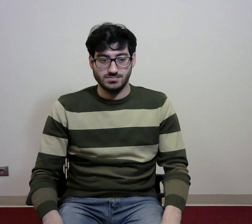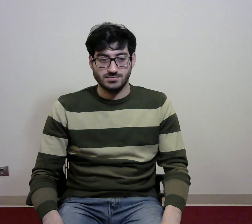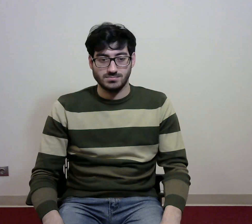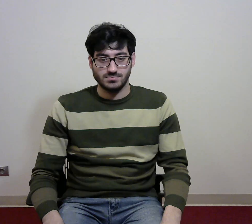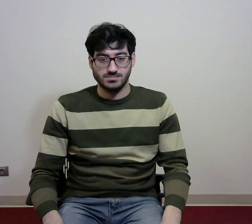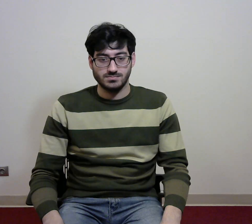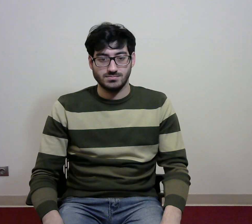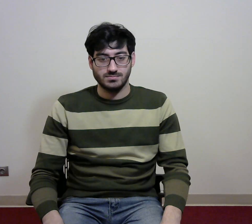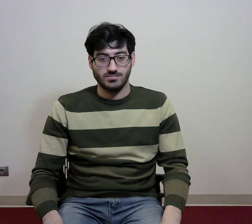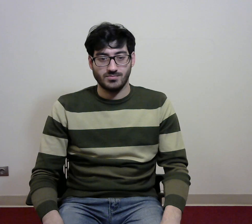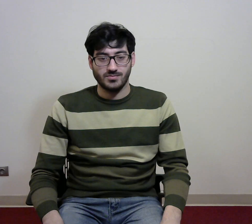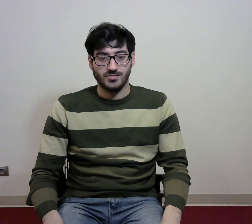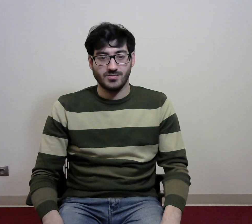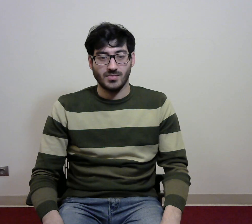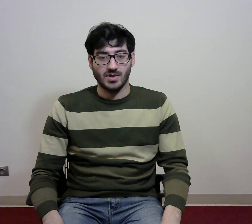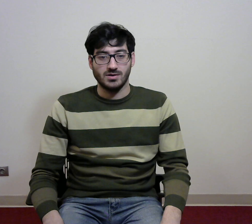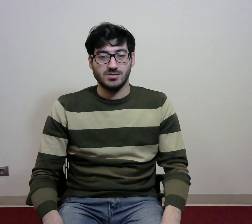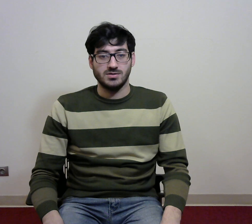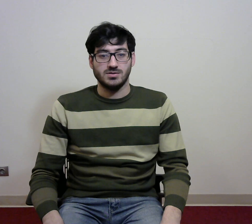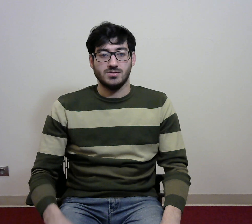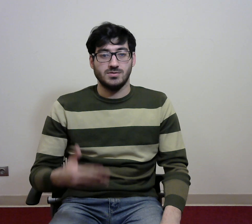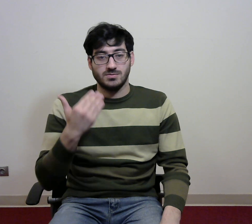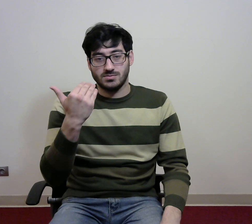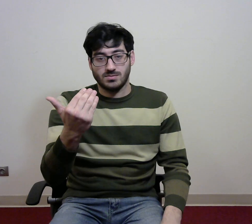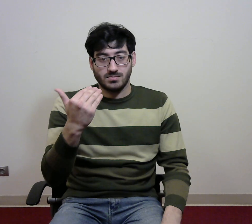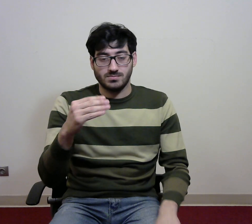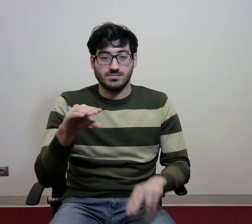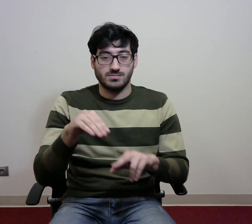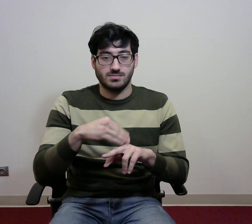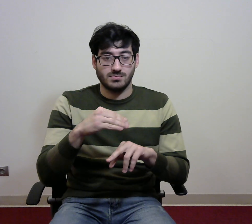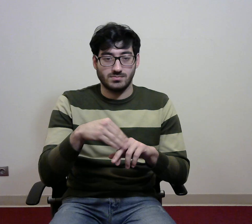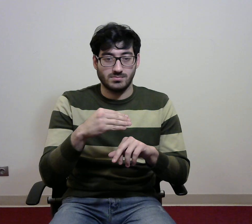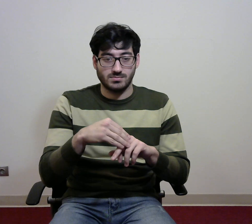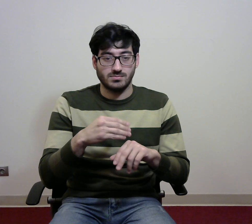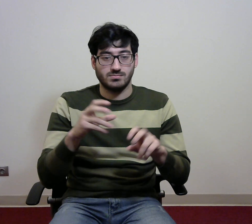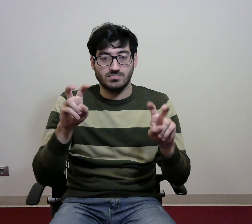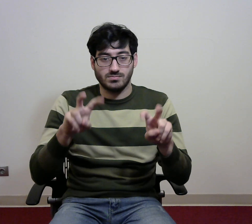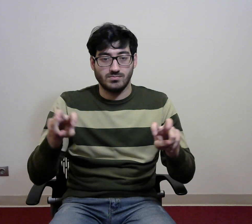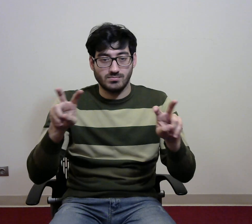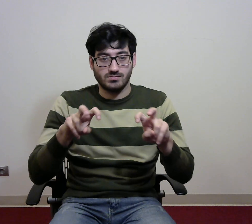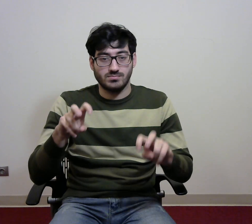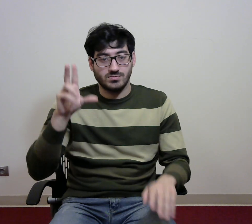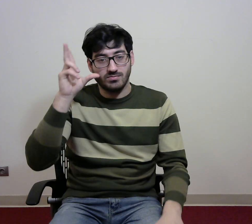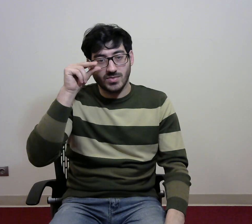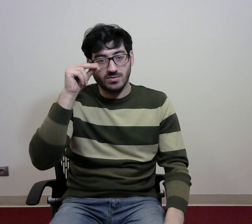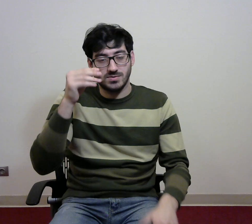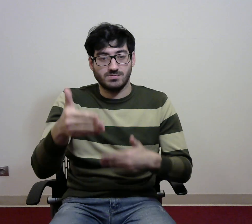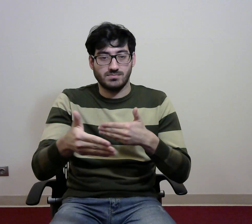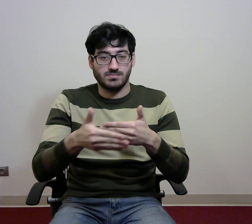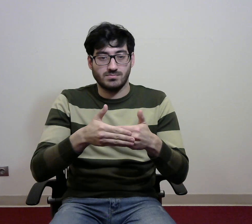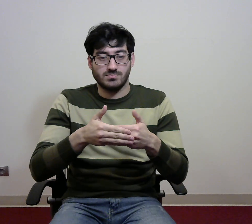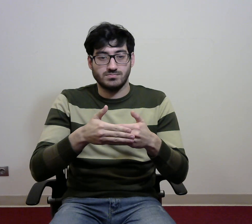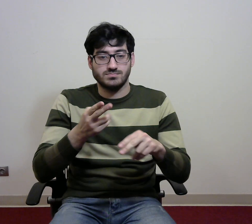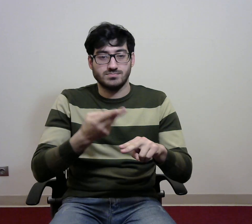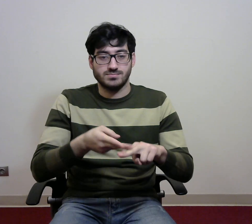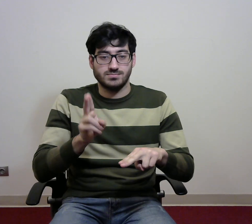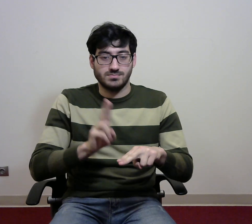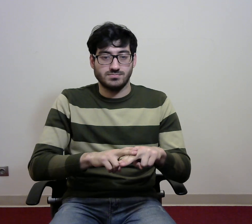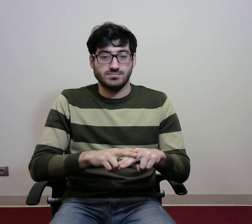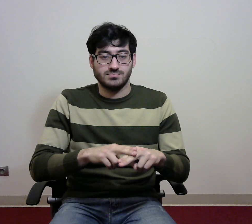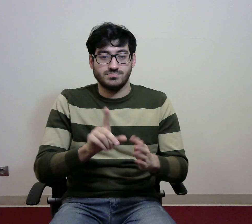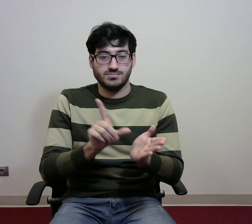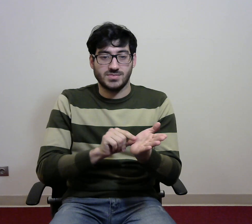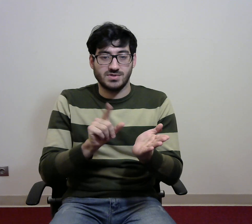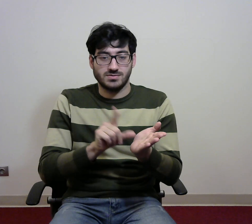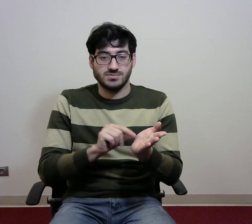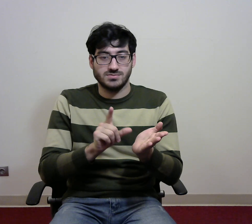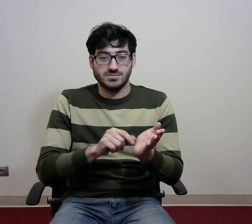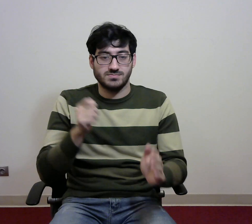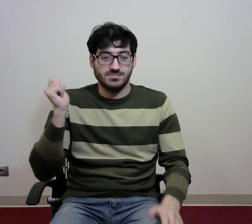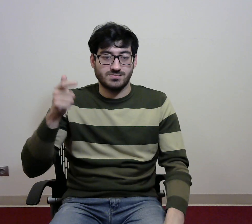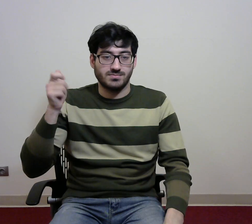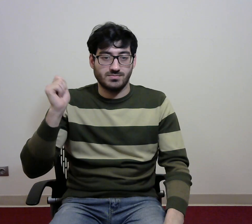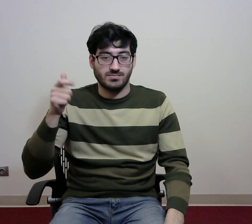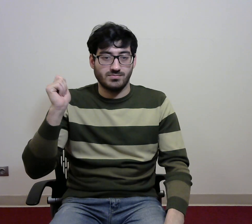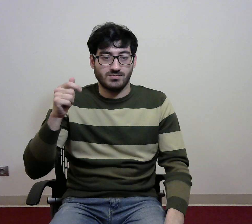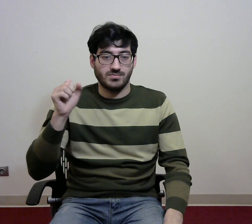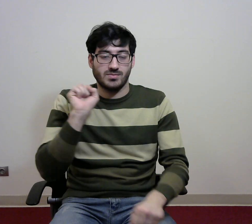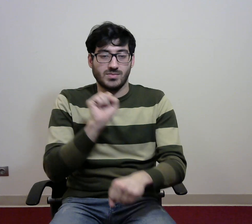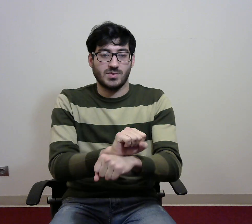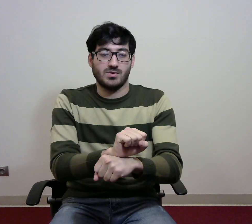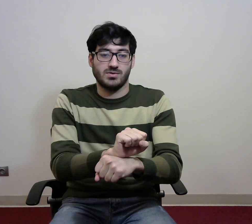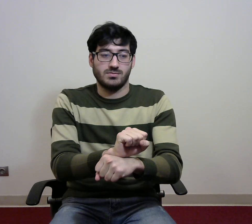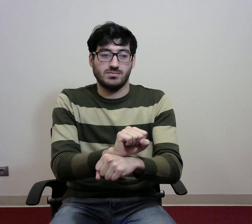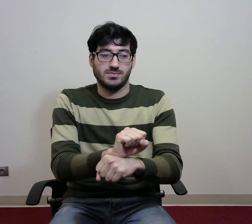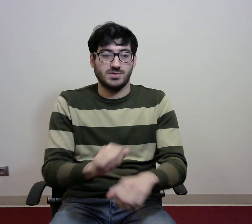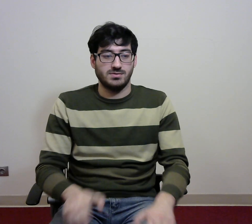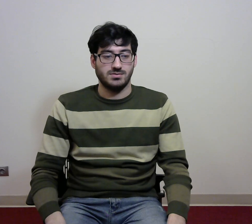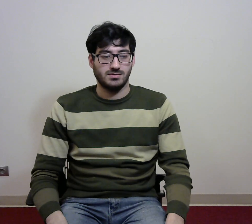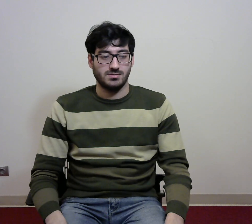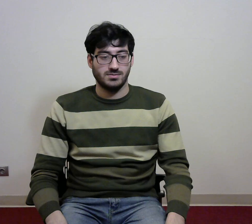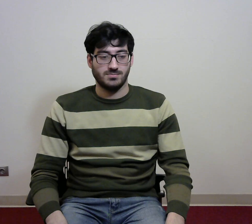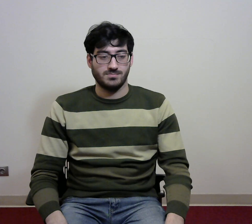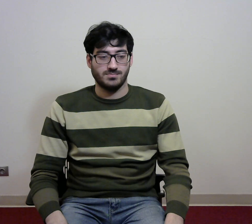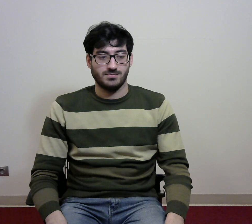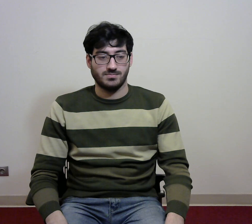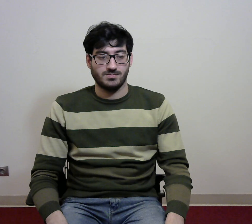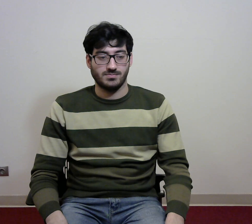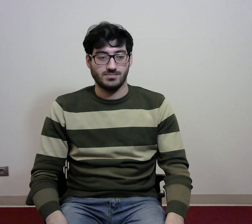Sizin həyat yoldaşınızın müayinə tarixi çatdığı üçün pensiya ödənişi dayanıb